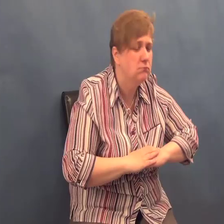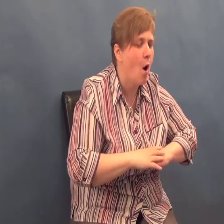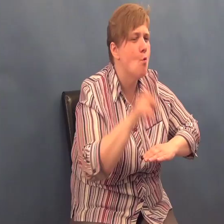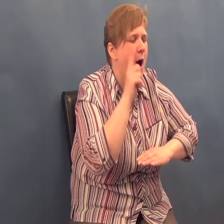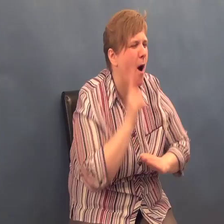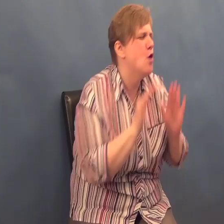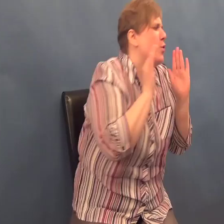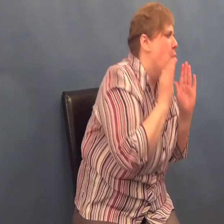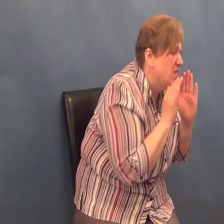Chłopiec wołał.